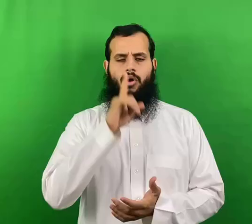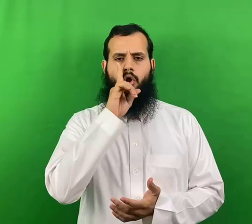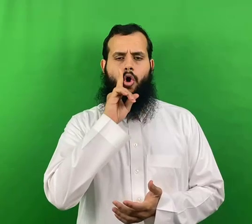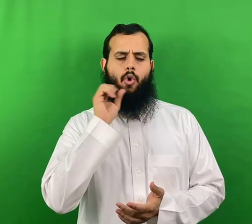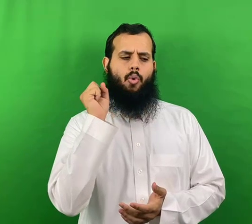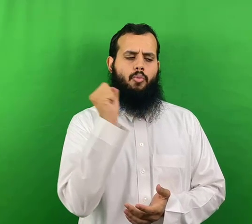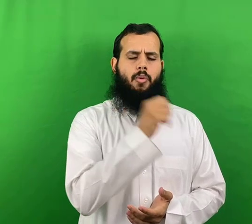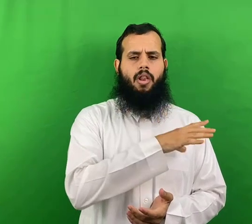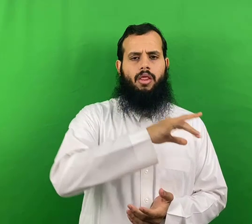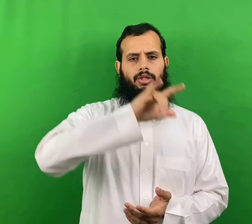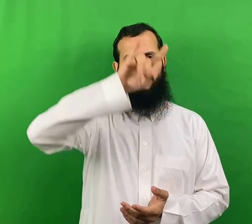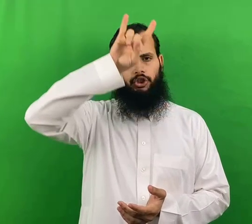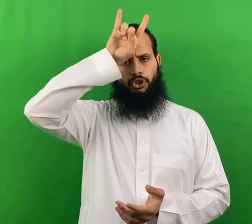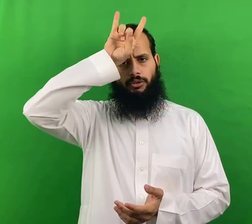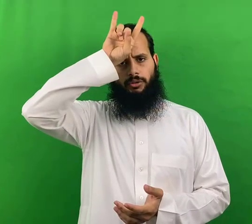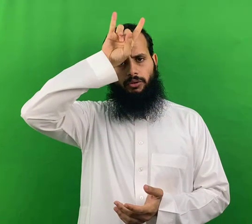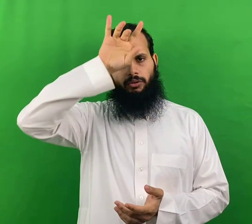أعوذ بالله من الشيطان الرجيم